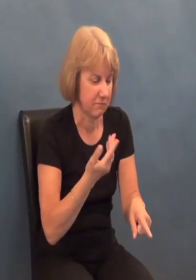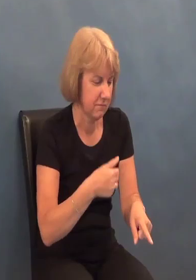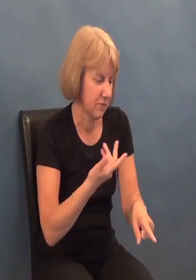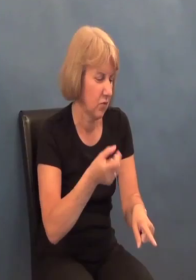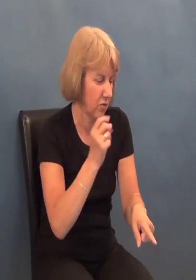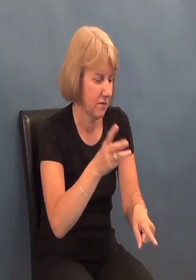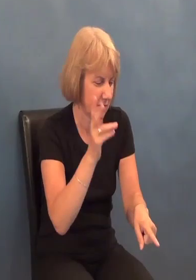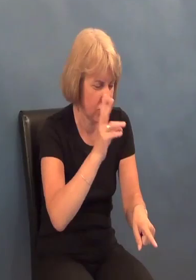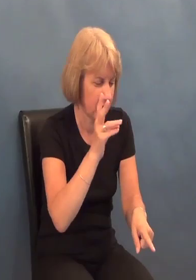Można, okej.